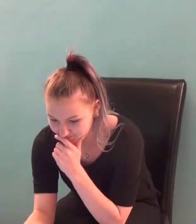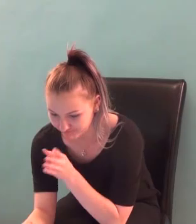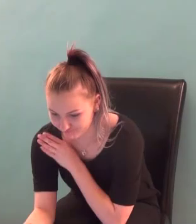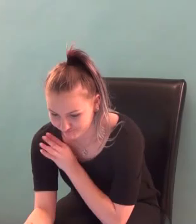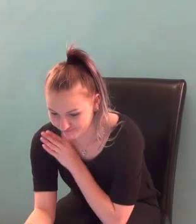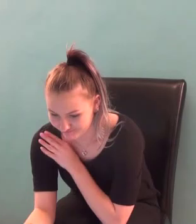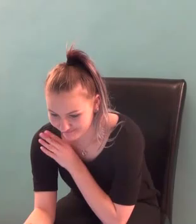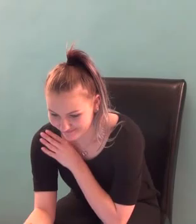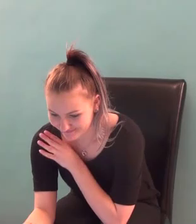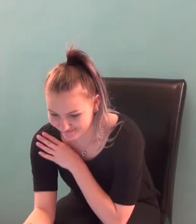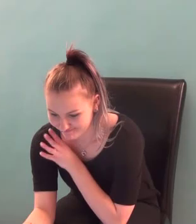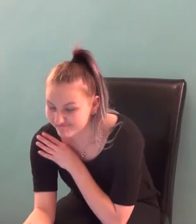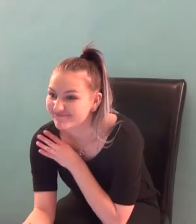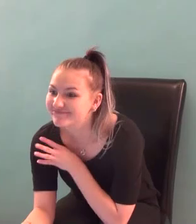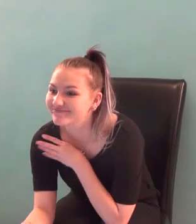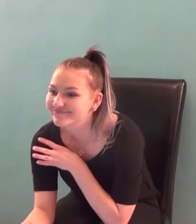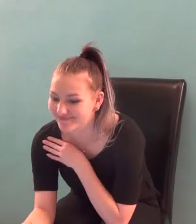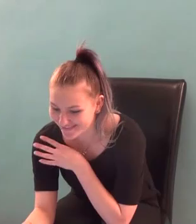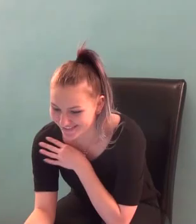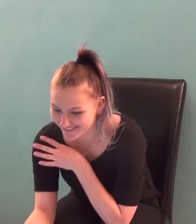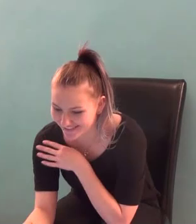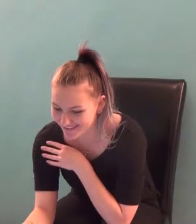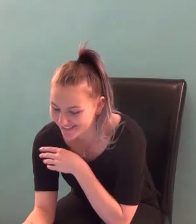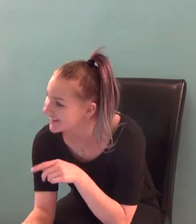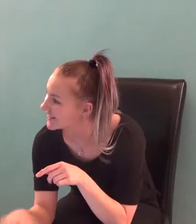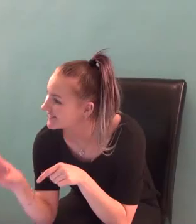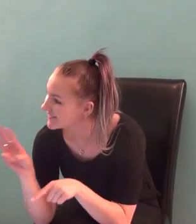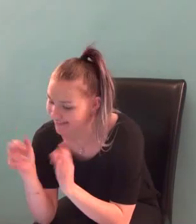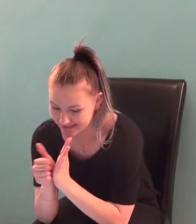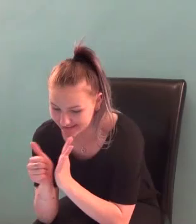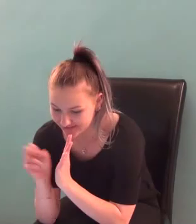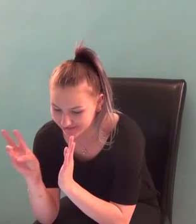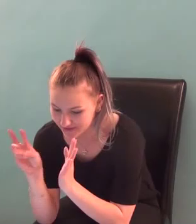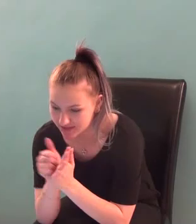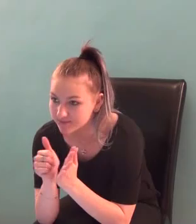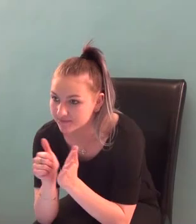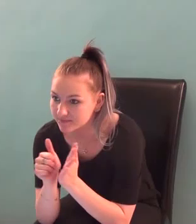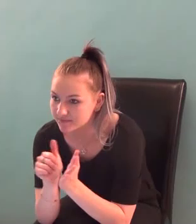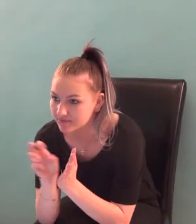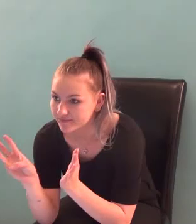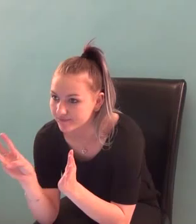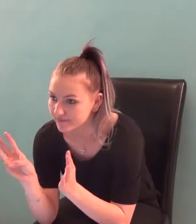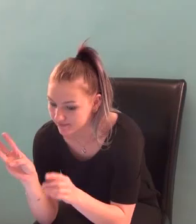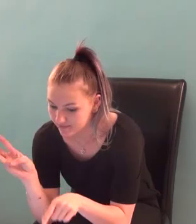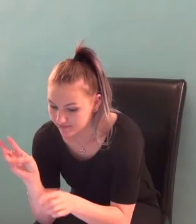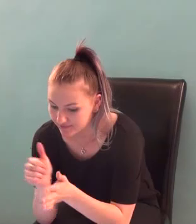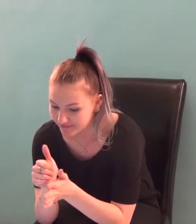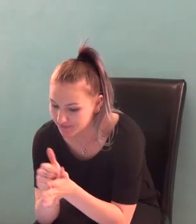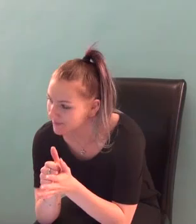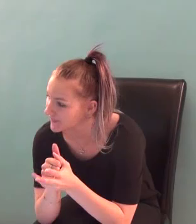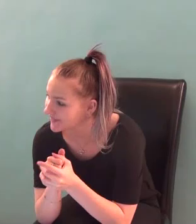Mogę we wtorek, szesnastego.